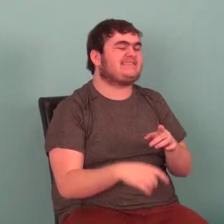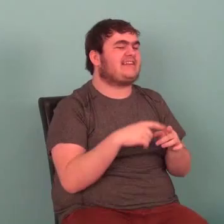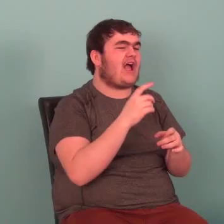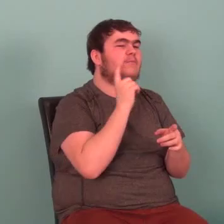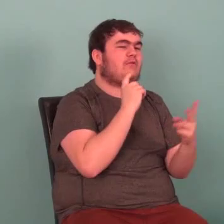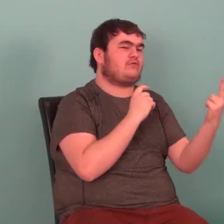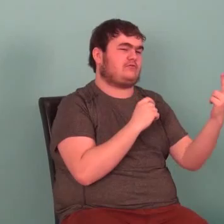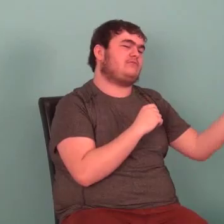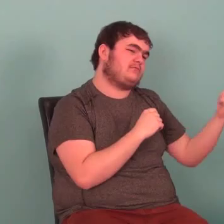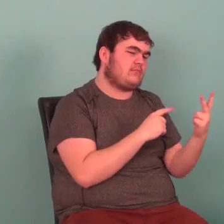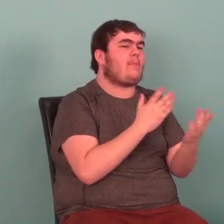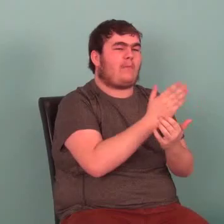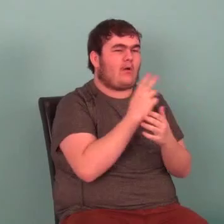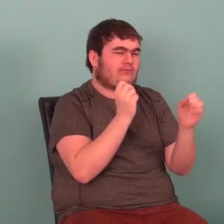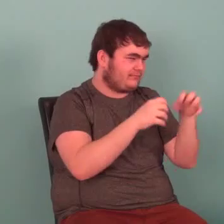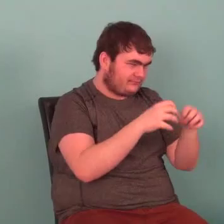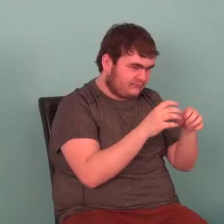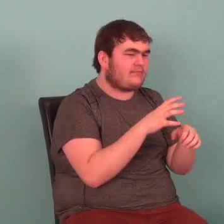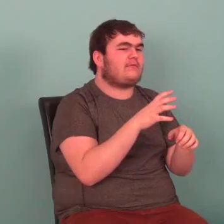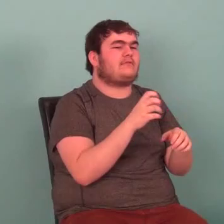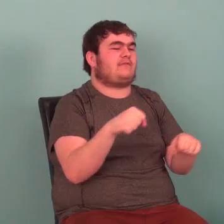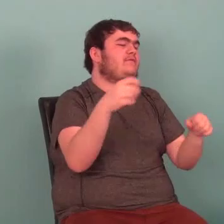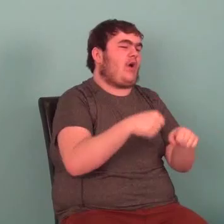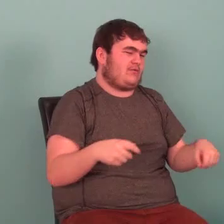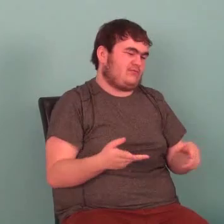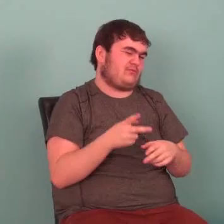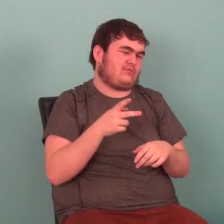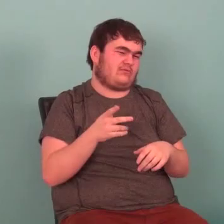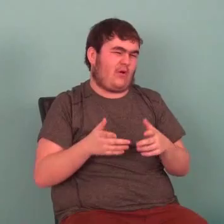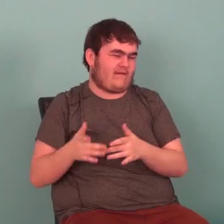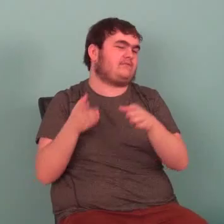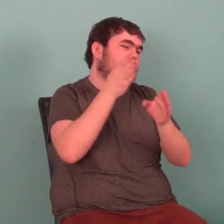Przychodzi trzech chłopaków i pomagają mu pozbierać gruszki i postawić rower.